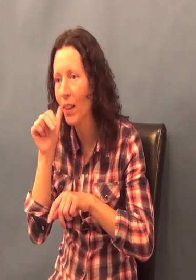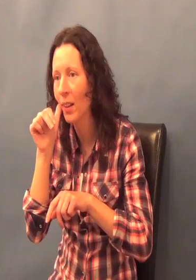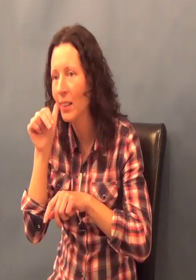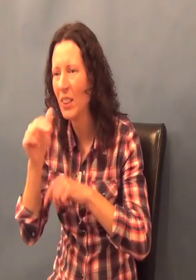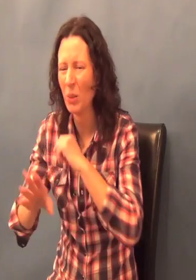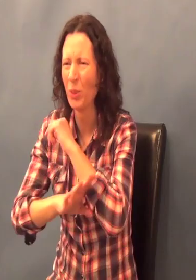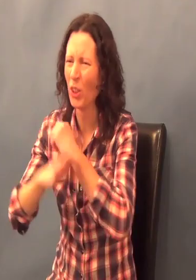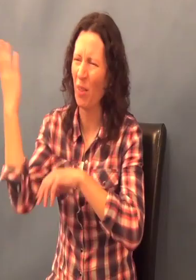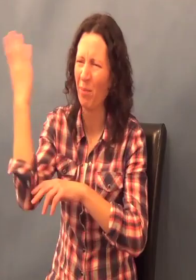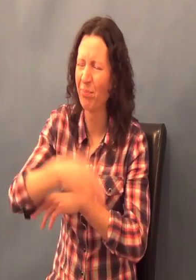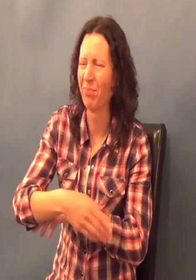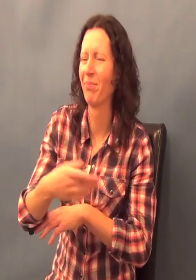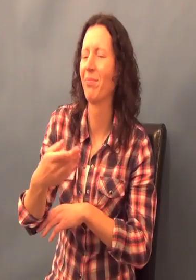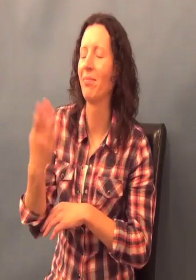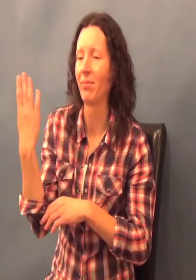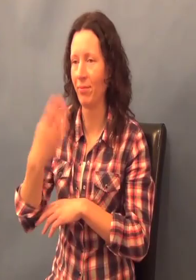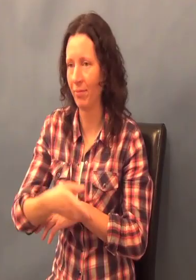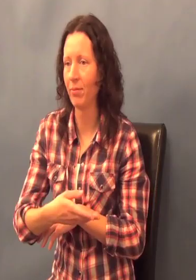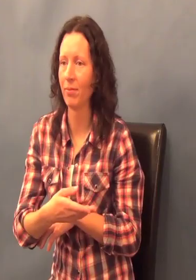Tak, powalone drzewo.